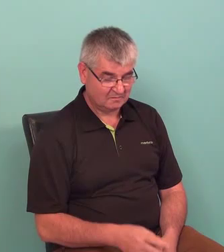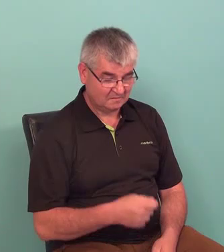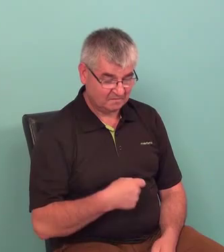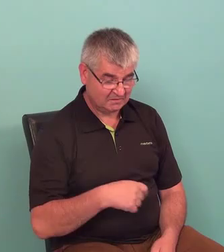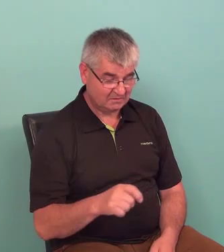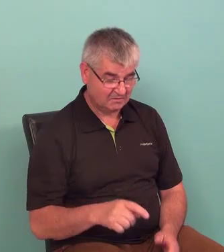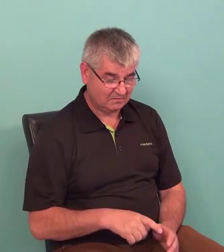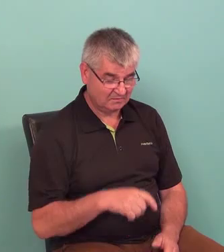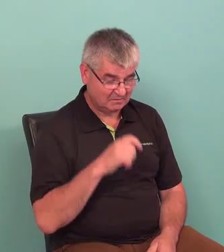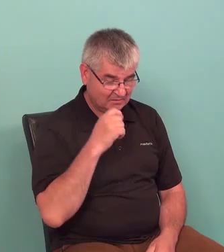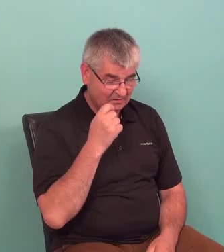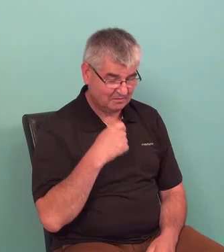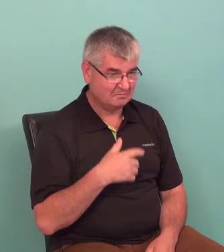Wyjeżdżam do dziadka.